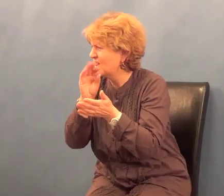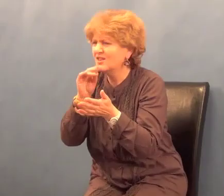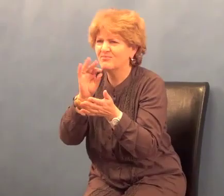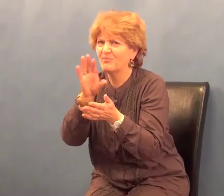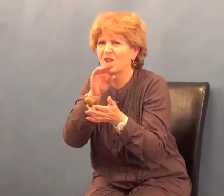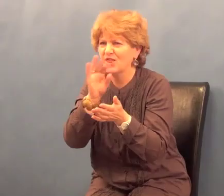Kaczka?